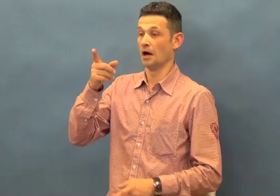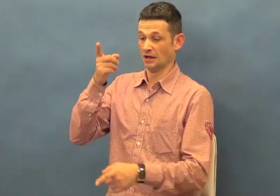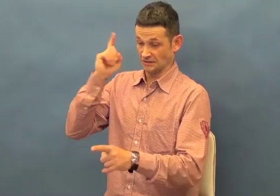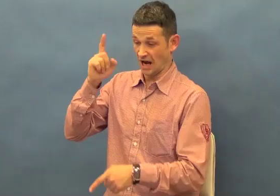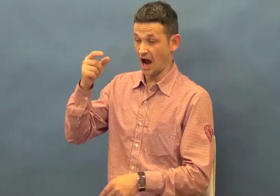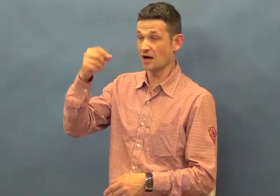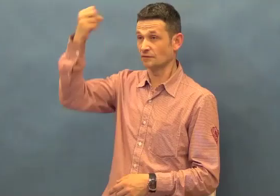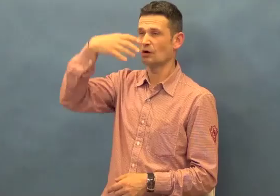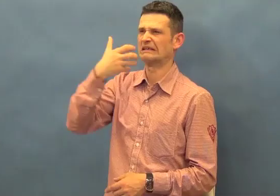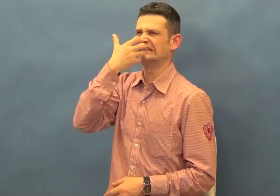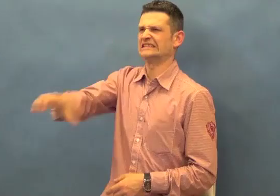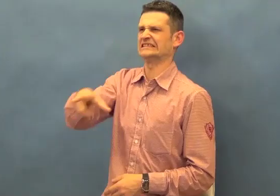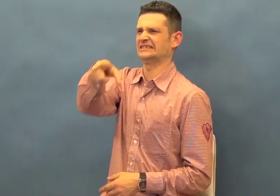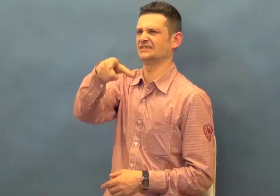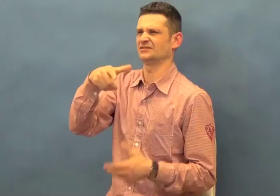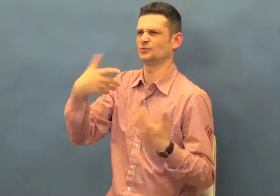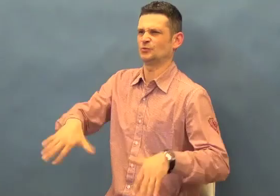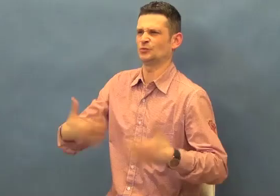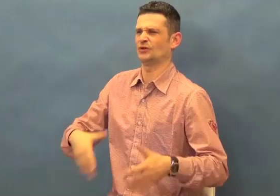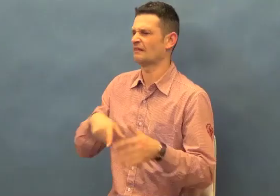Zakaz brania prysznica, bo woda jest bardzo gorąca.